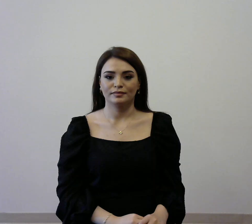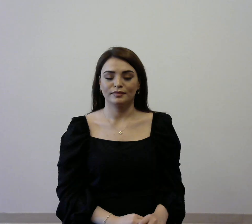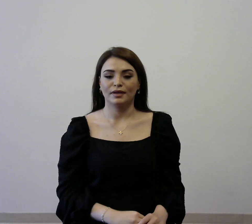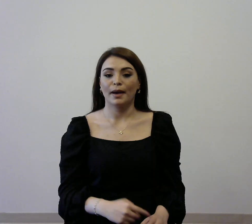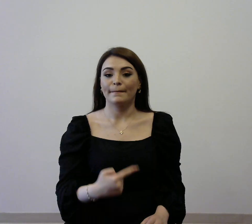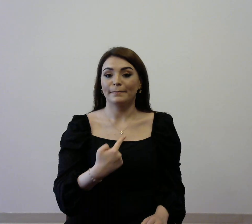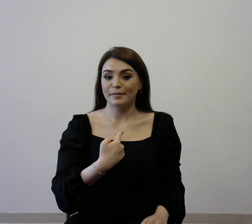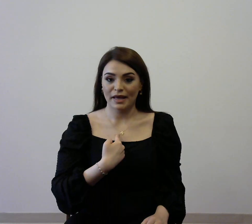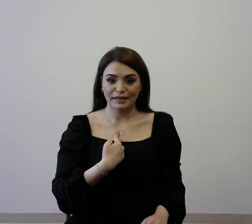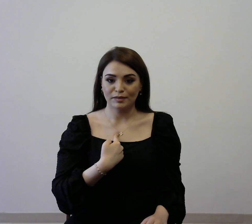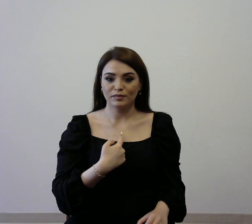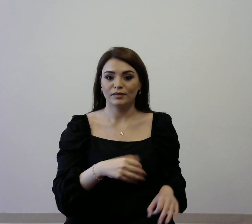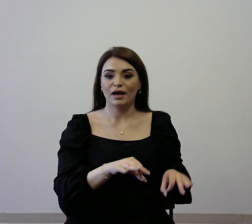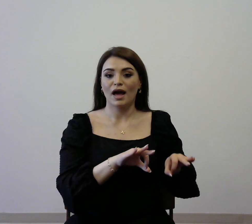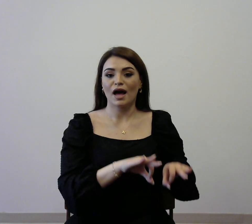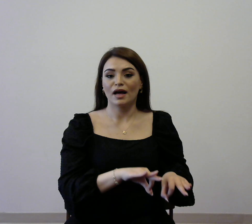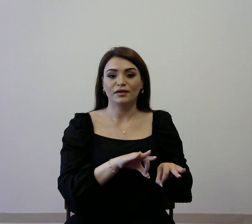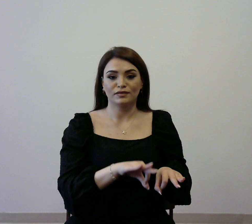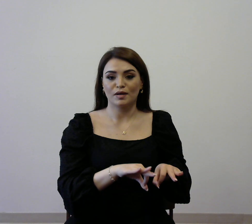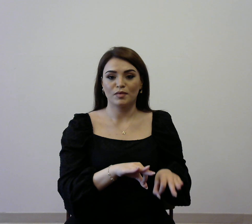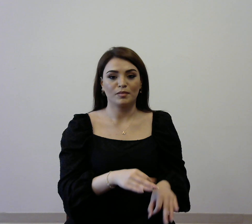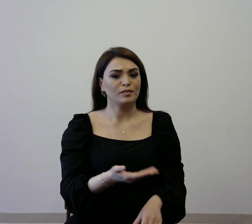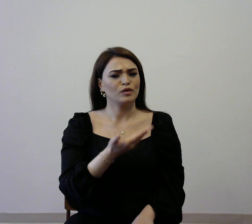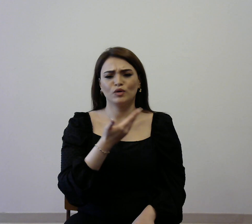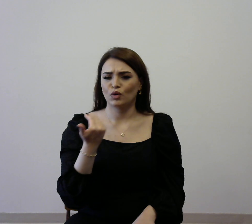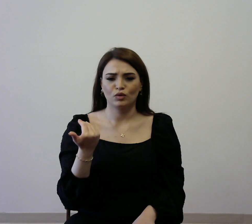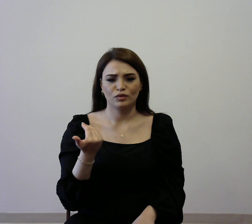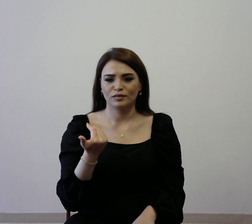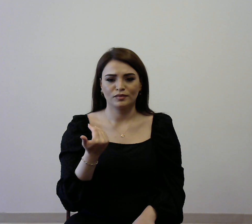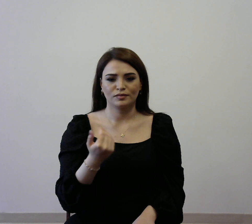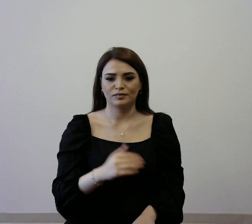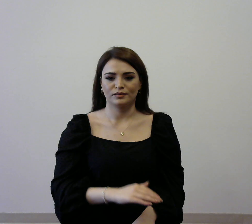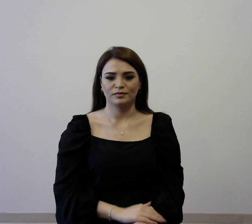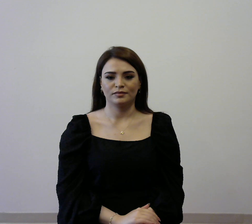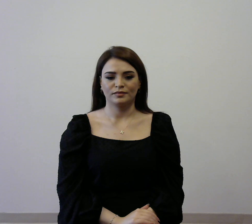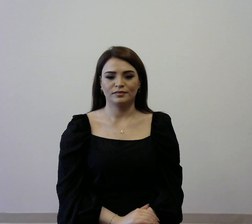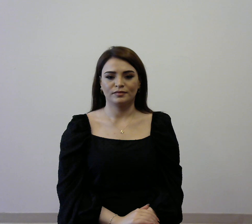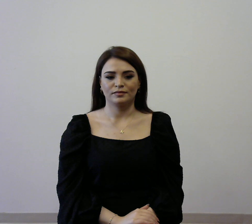Mənim avtomobilim yoxdur